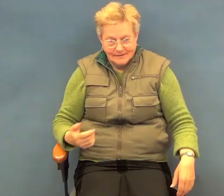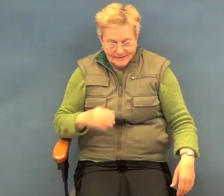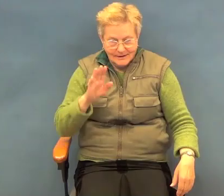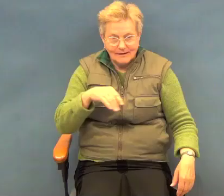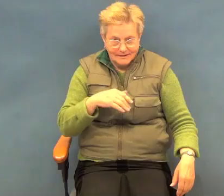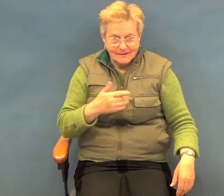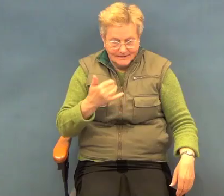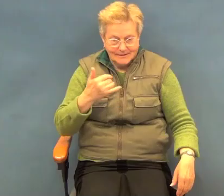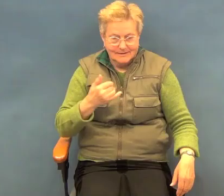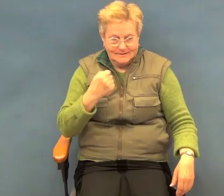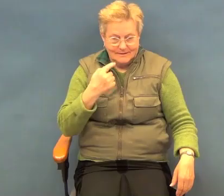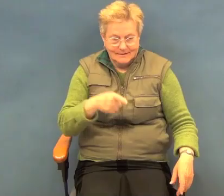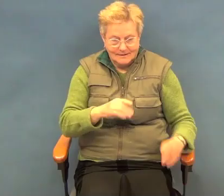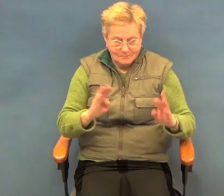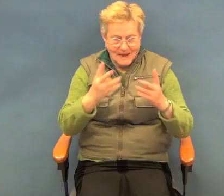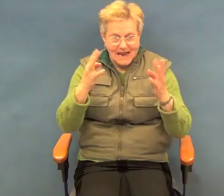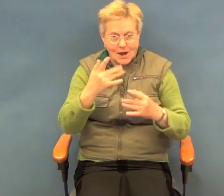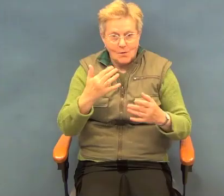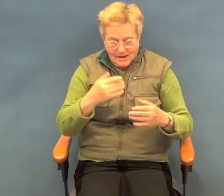Alkohol jest łatwopalny.